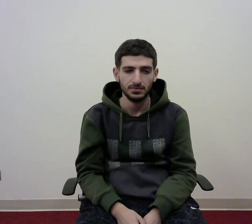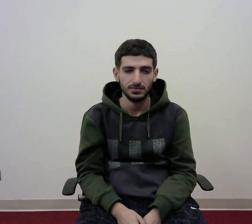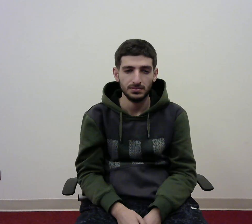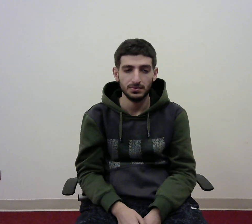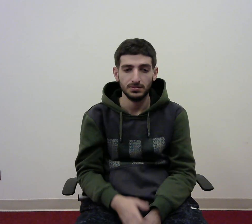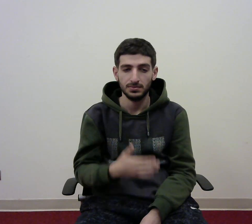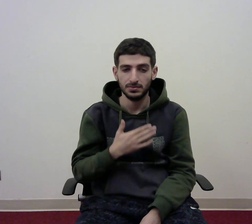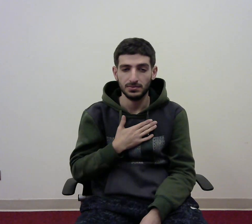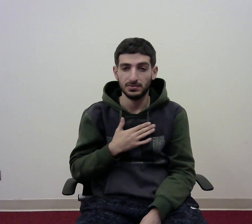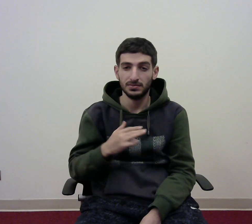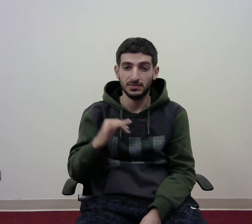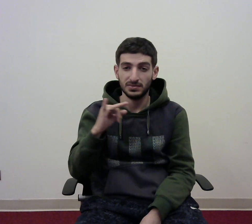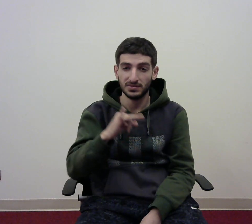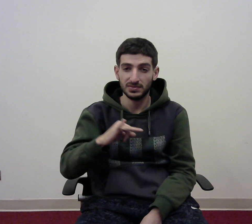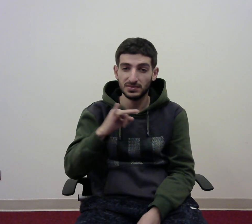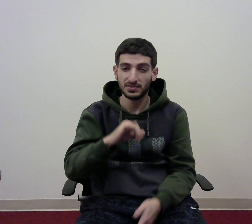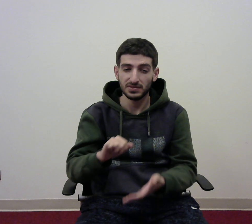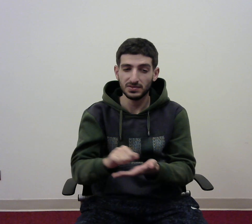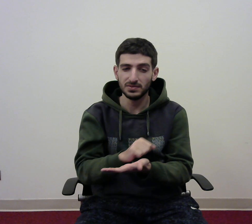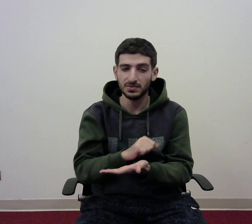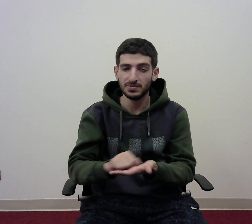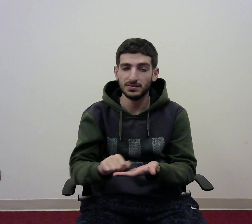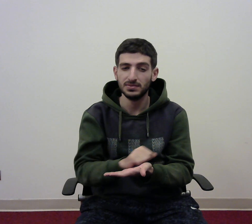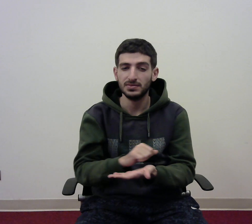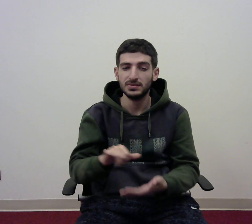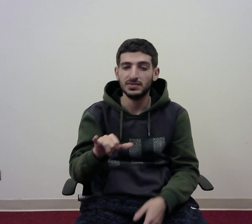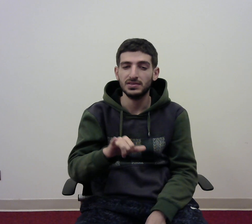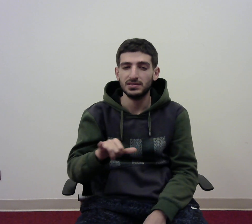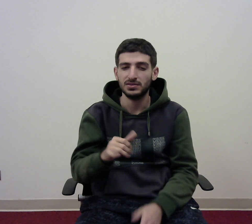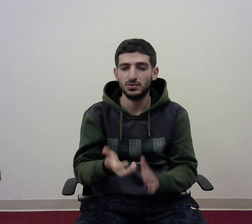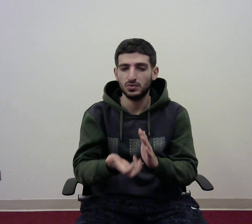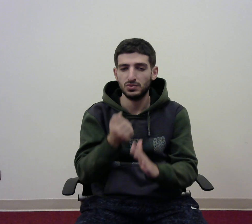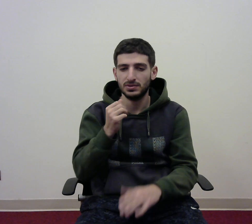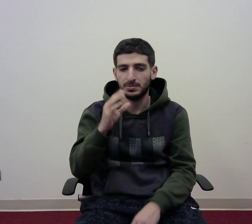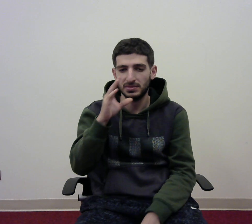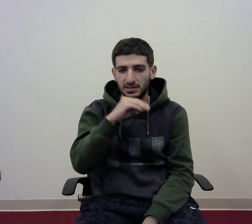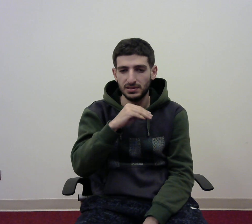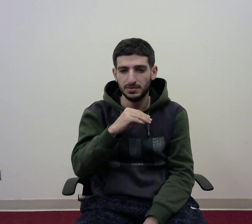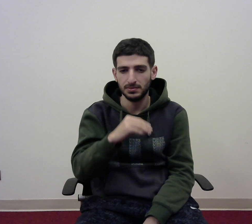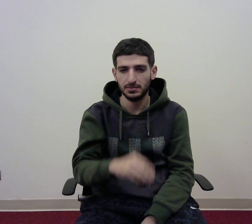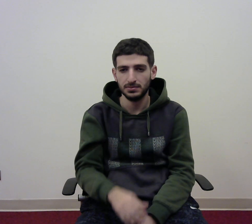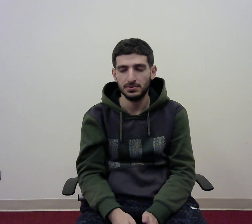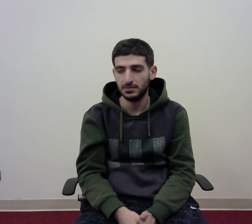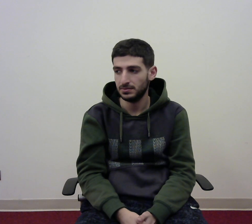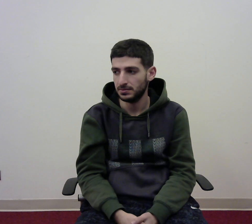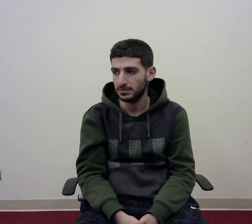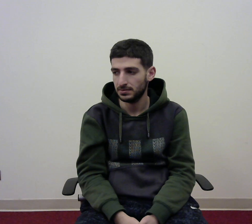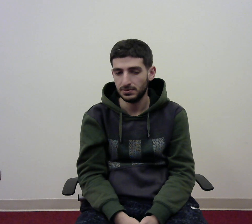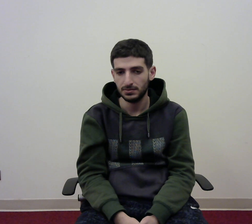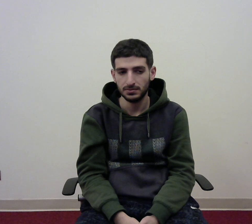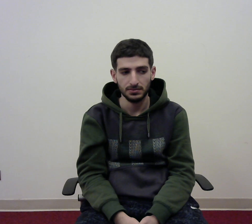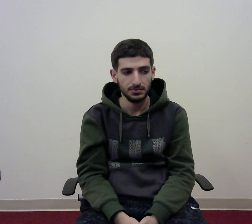Mən tarix sənədləri hardan götürə bilərəm?